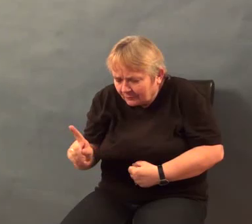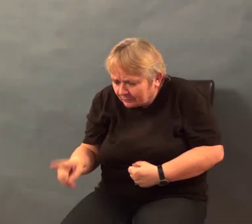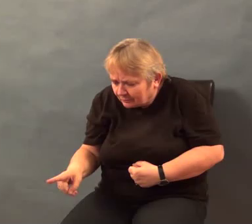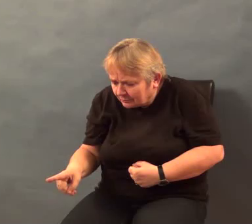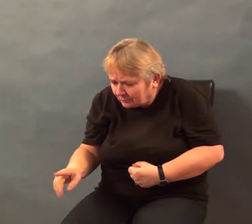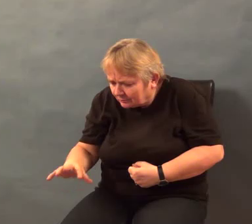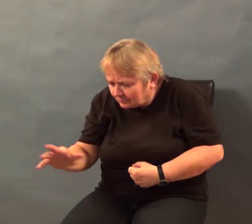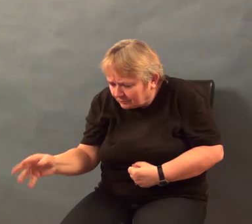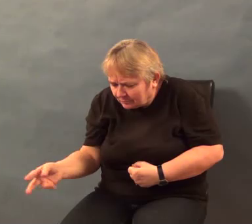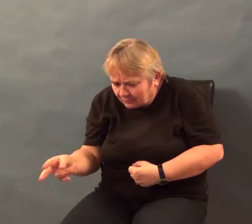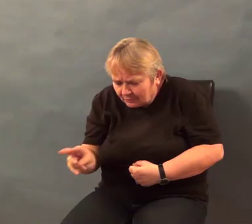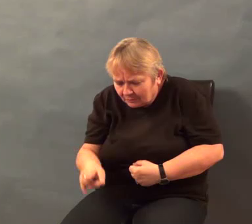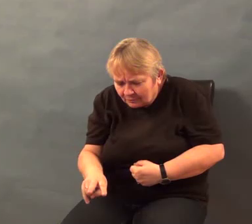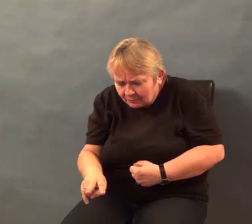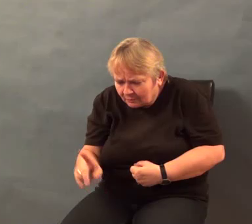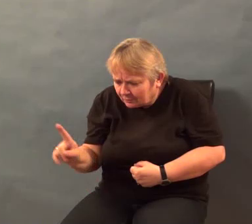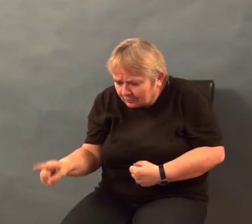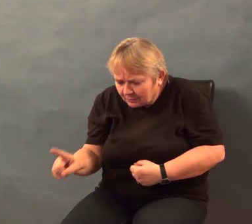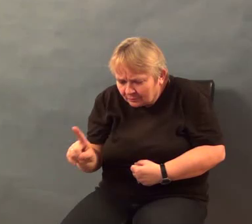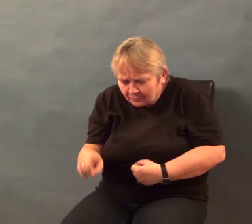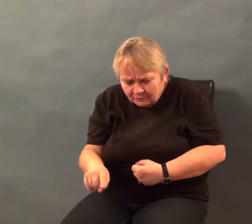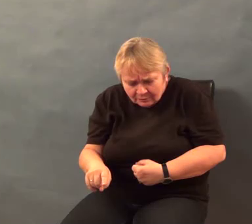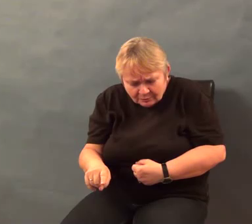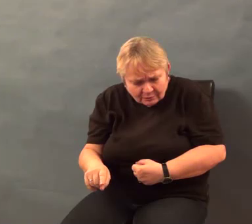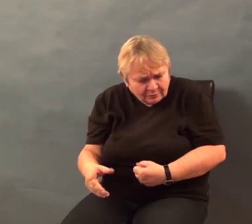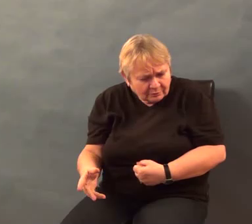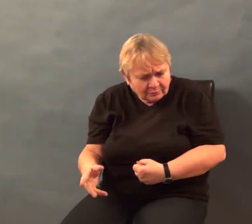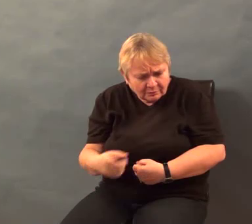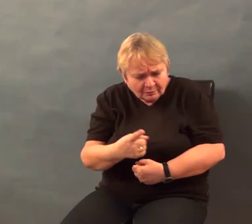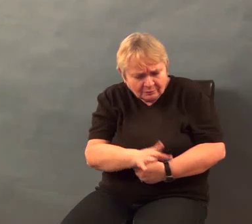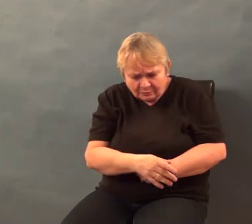Jeden jest pełny, drugi pusty, a trzeciego brakuje.